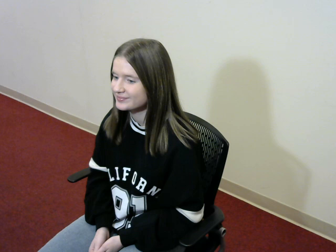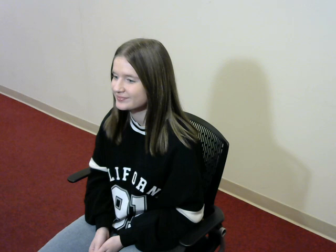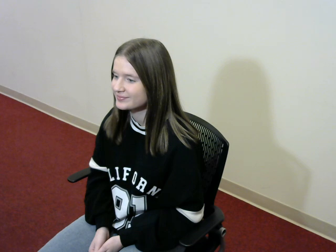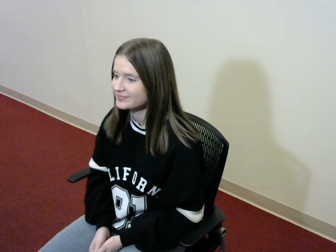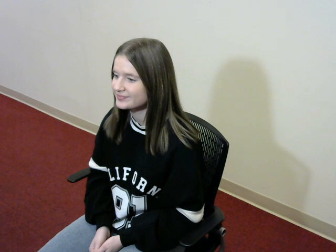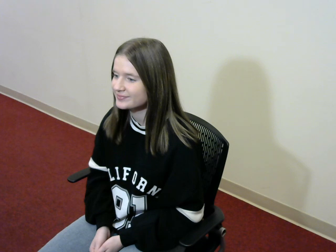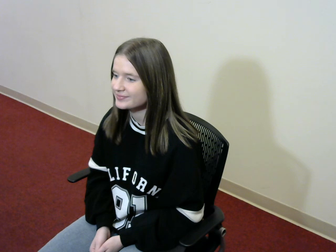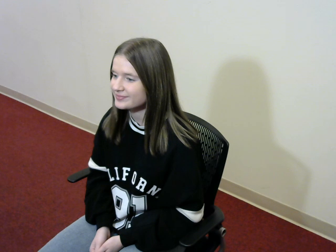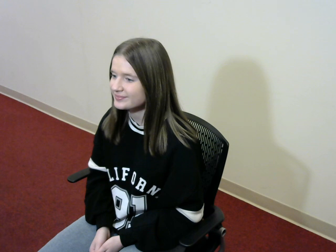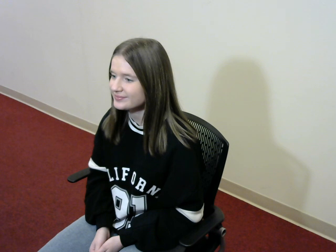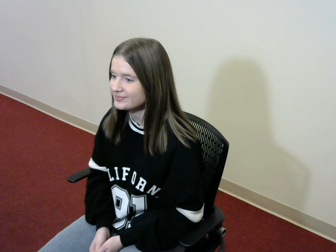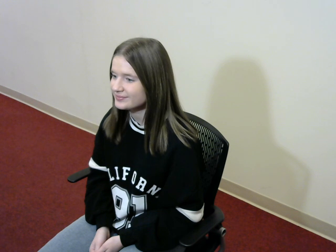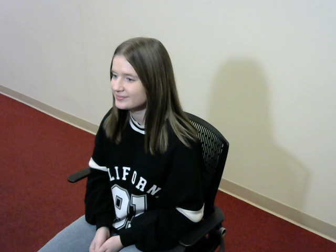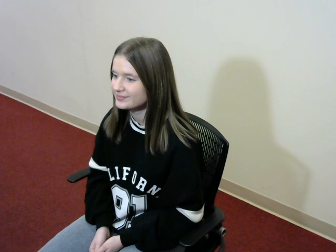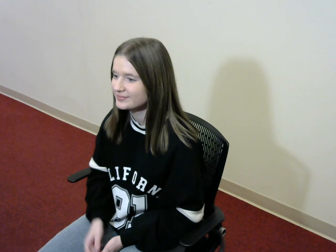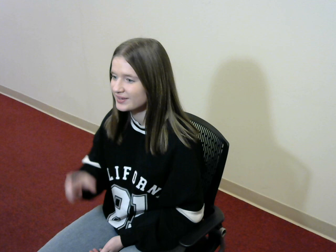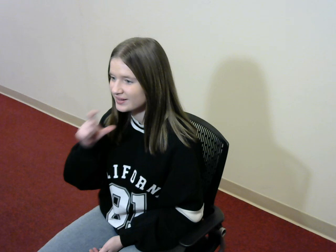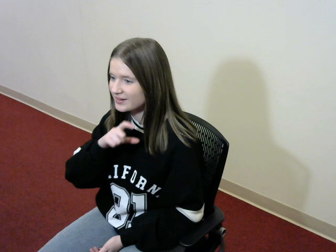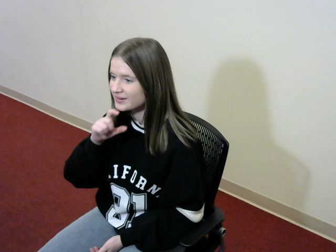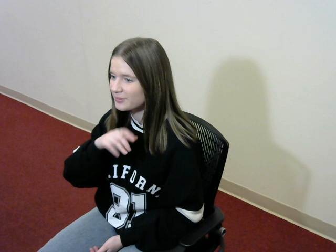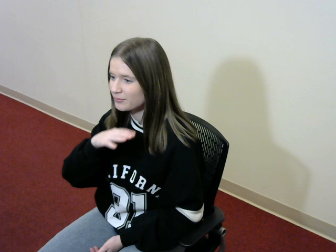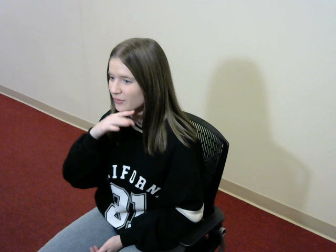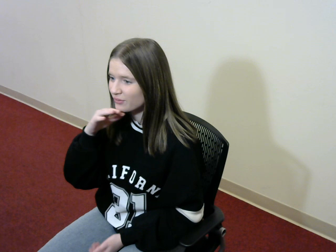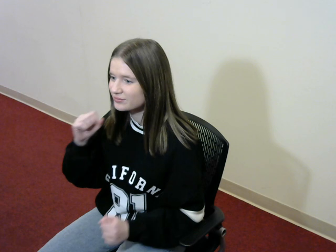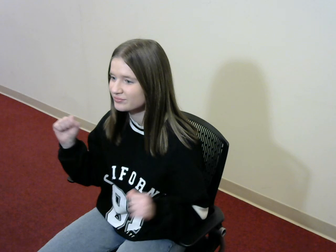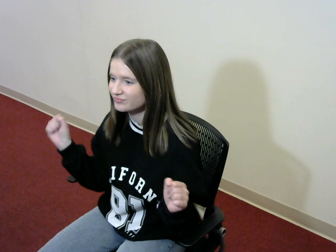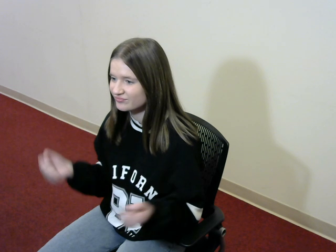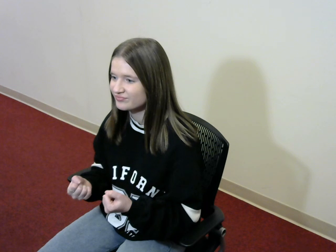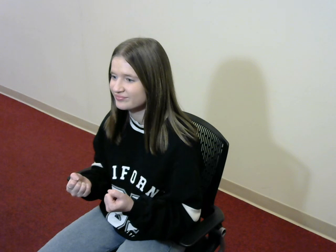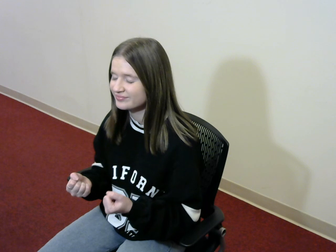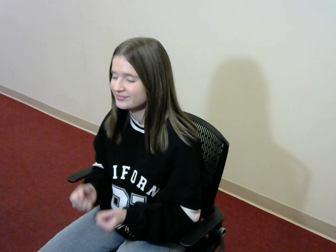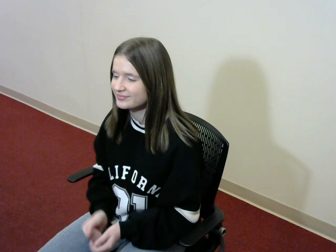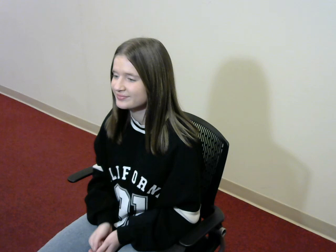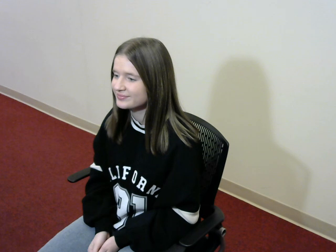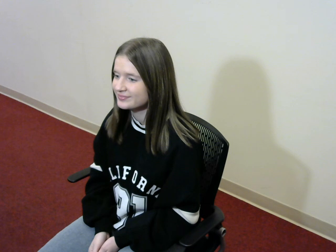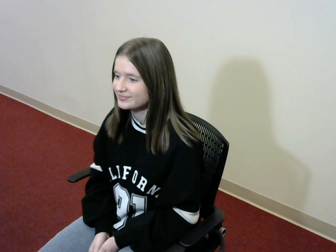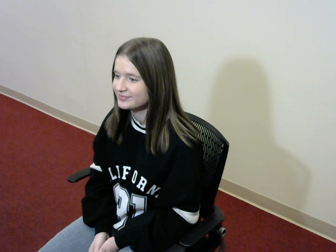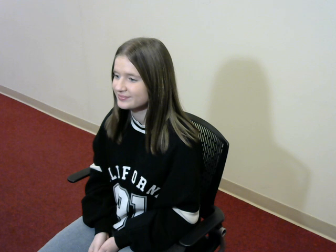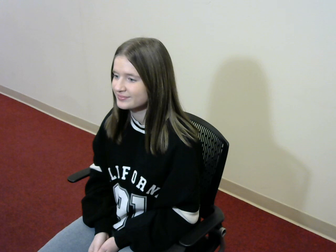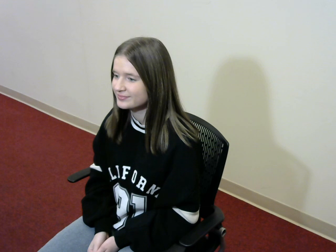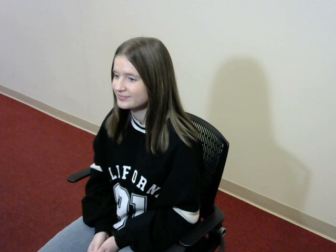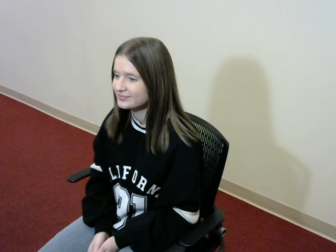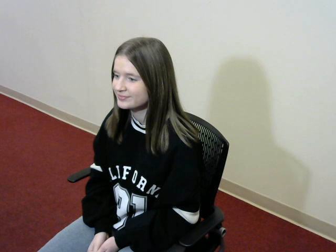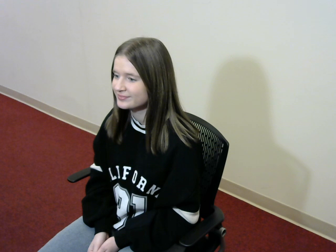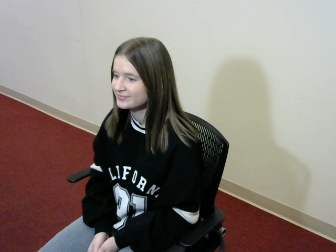Dondurma çox soyuqdur